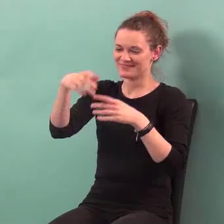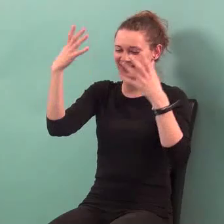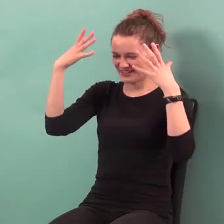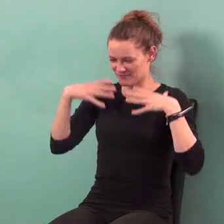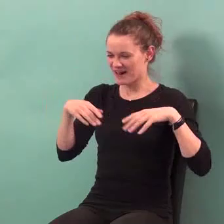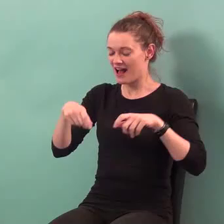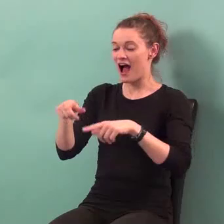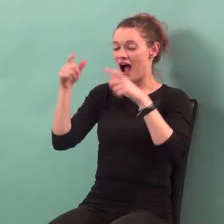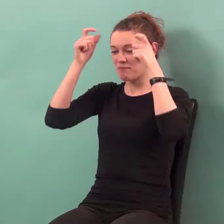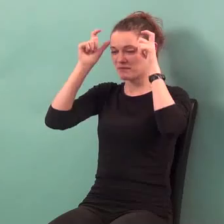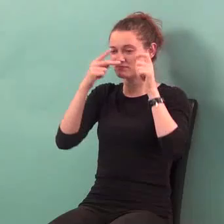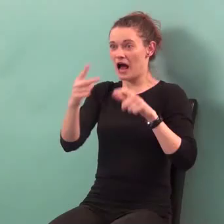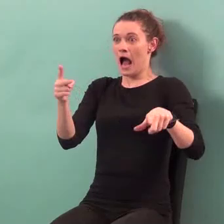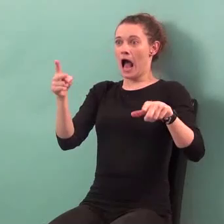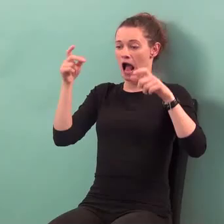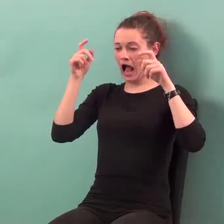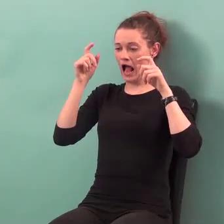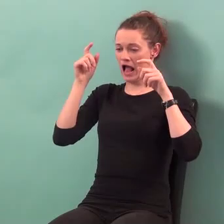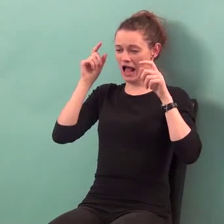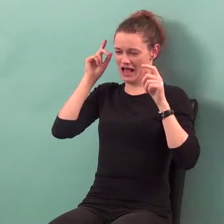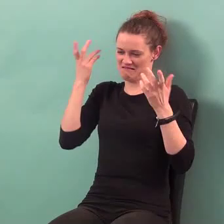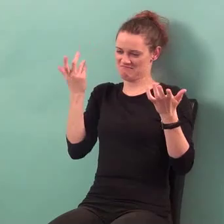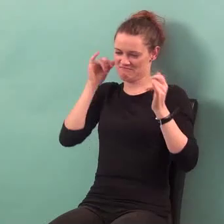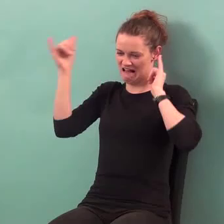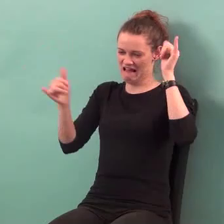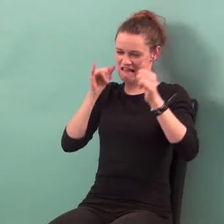A Myszka Miki widzi to, przestraszyła się i krzyczy.